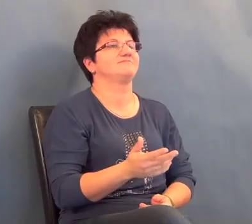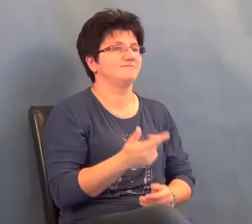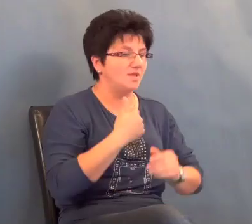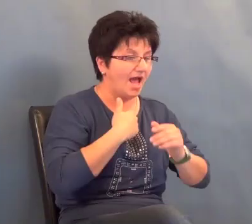Ja to o osiemnastej.